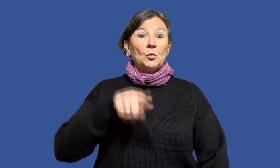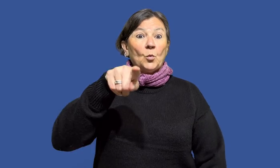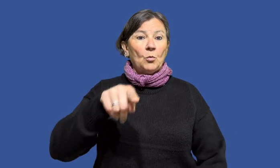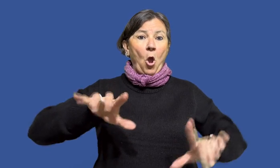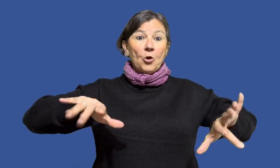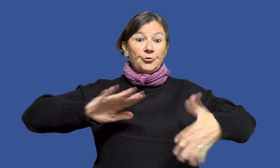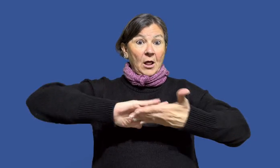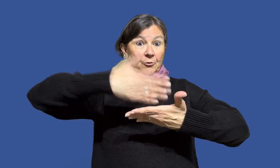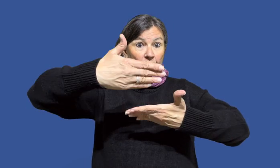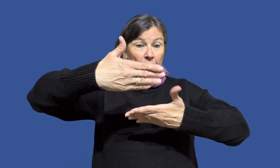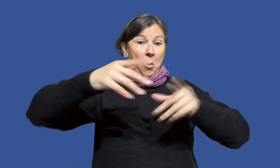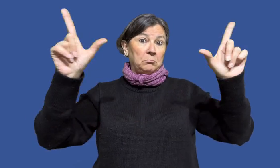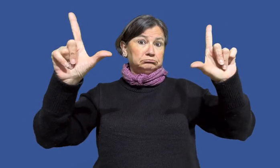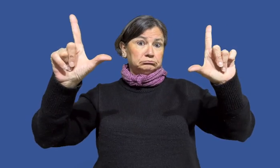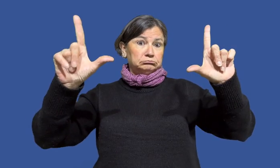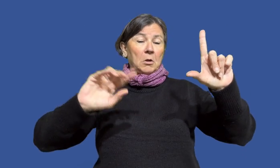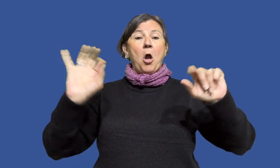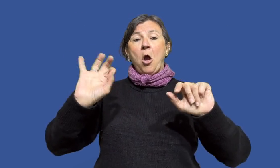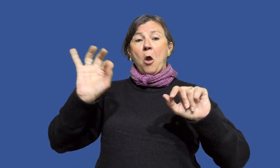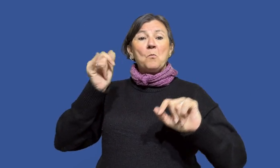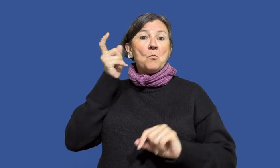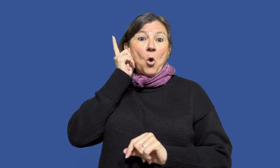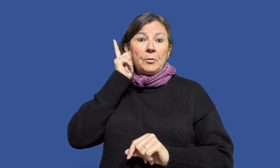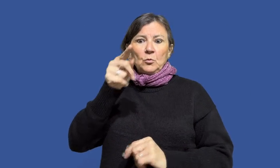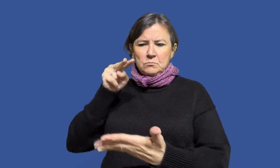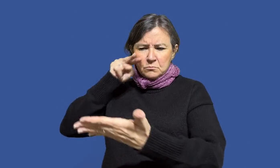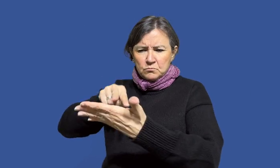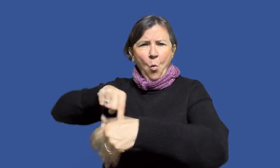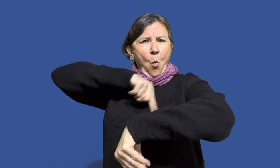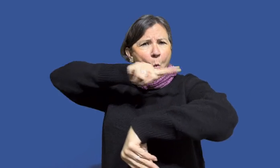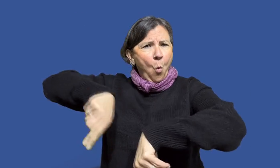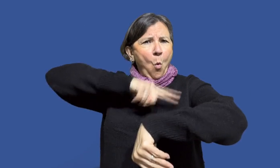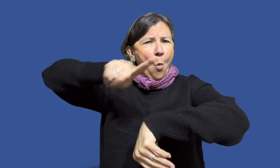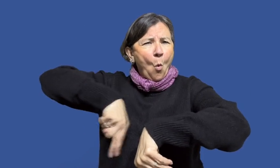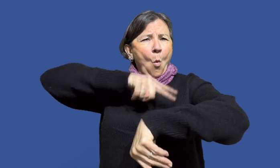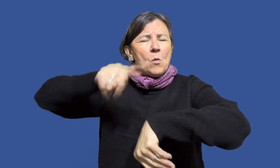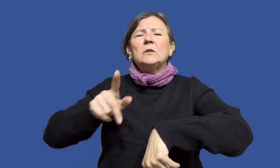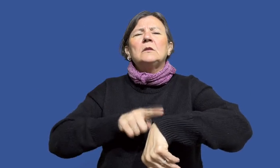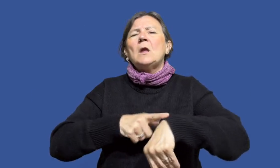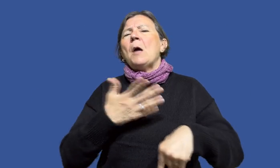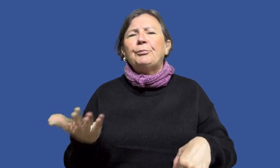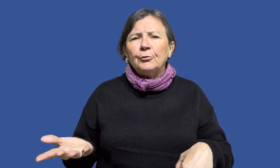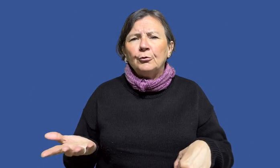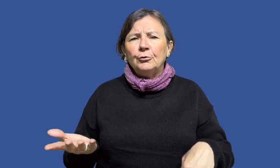Quant de temps passes mirant pantalles com el portàtil, la televisió o el mòbil?